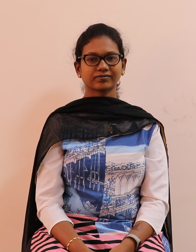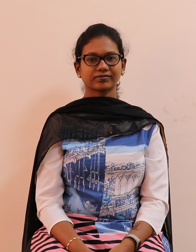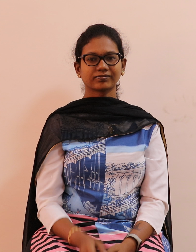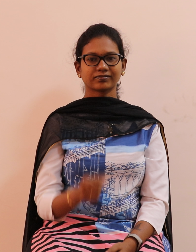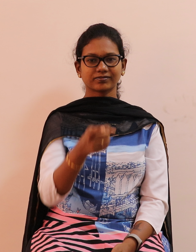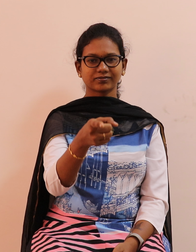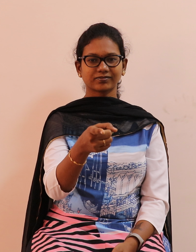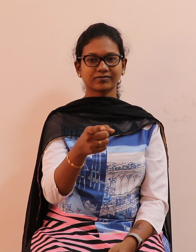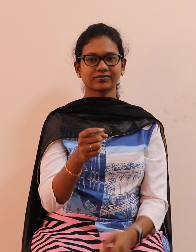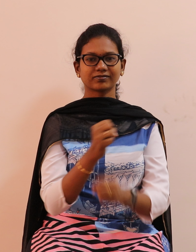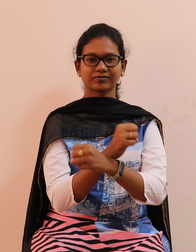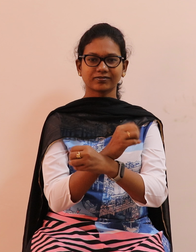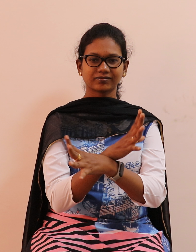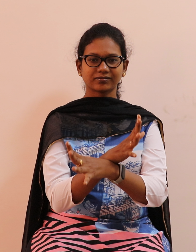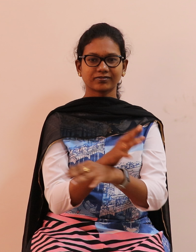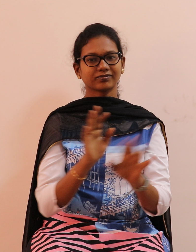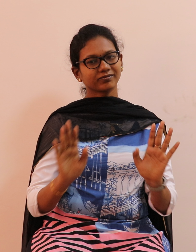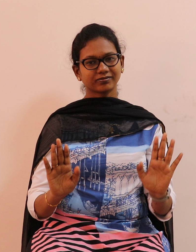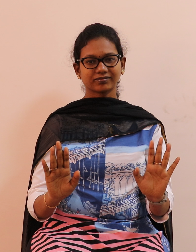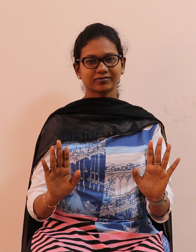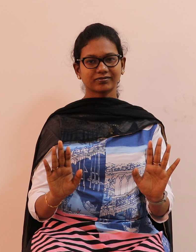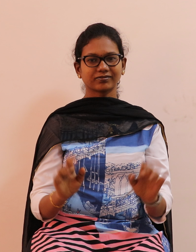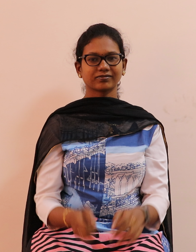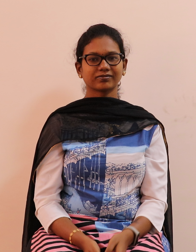are you free today